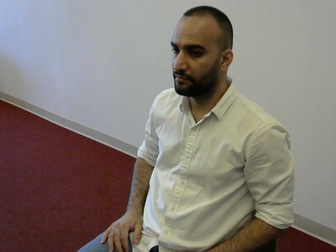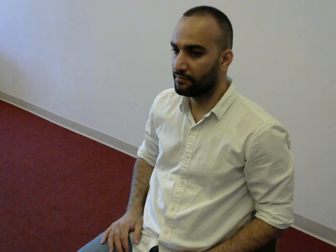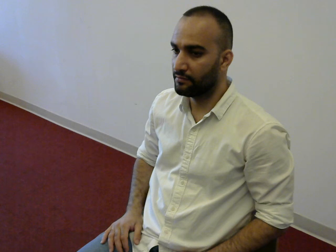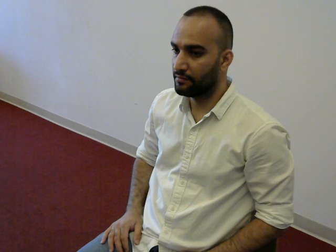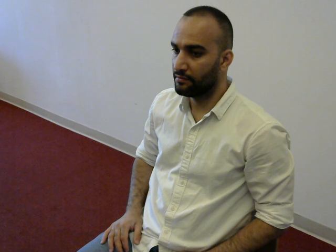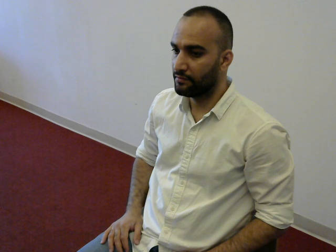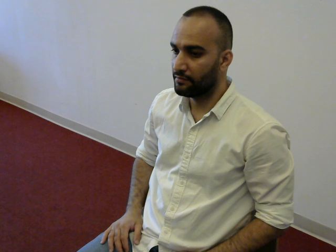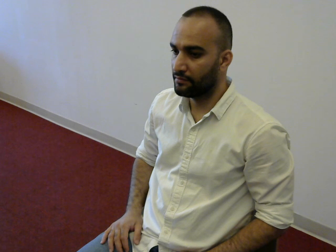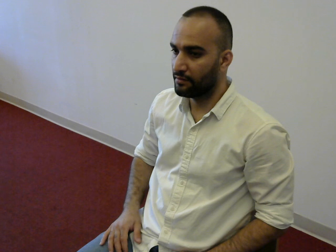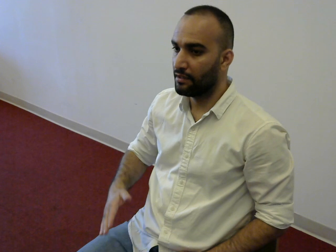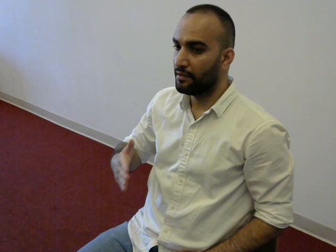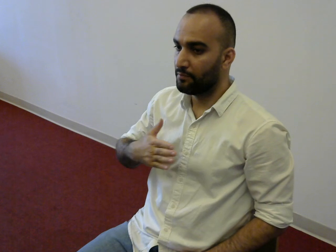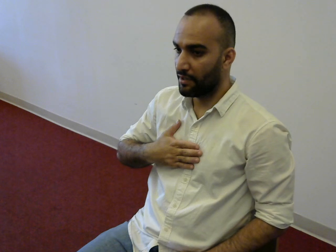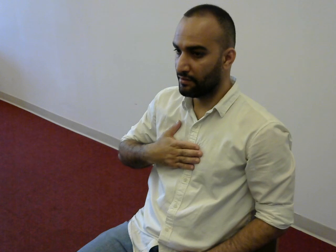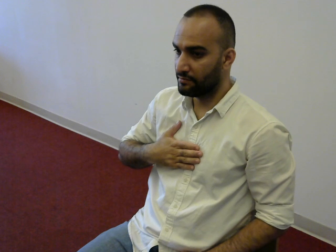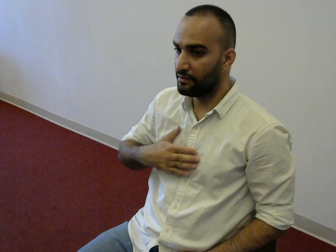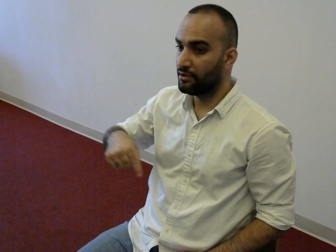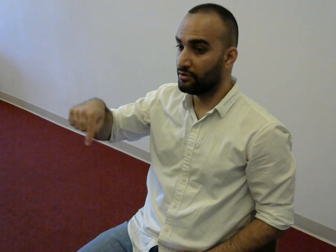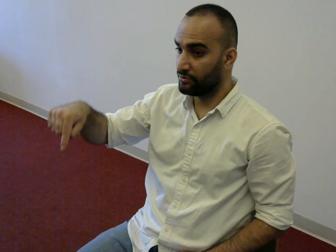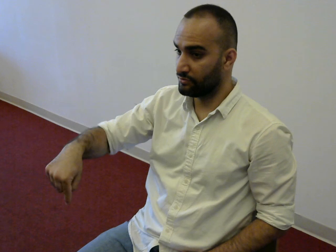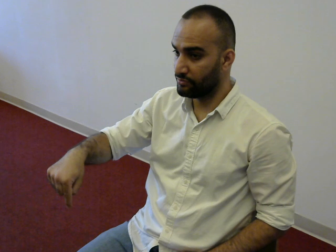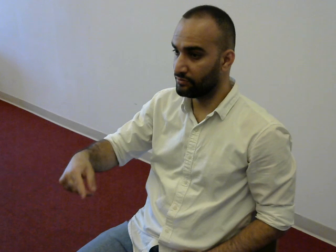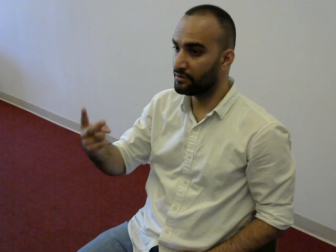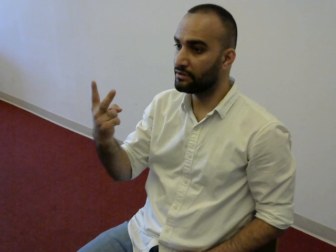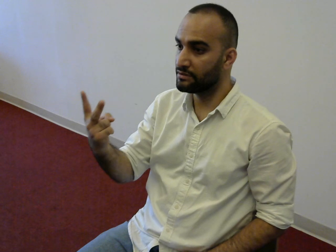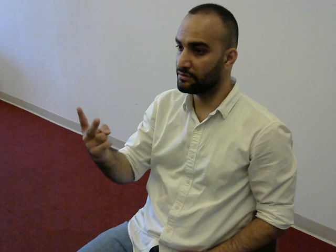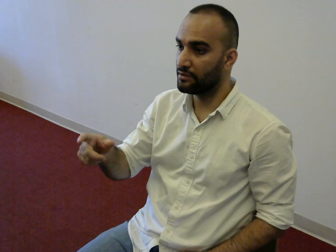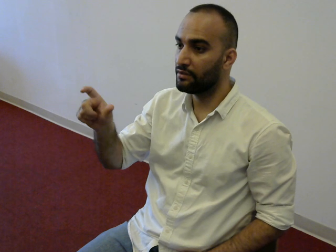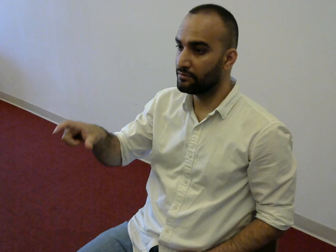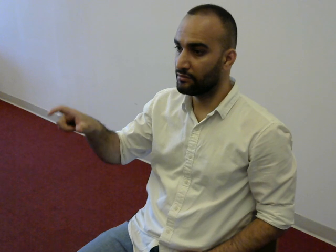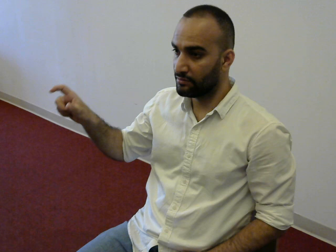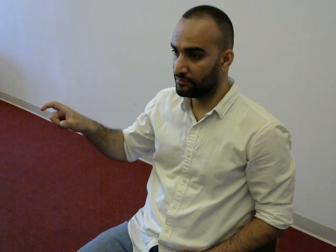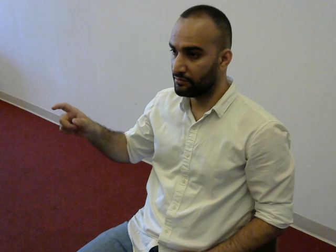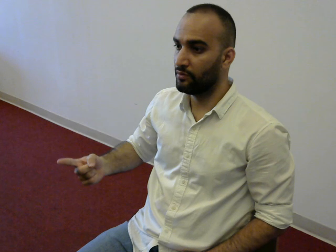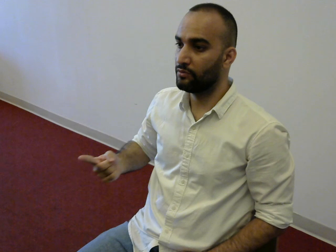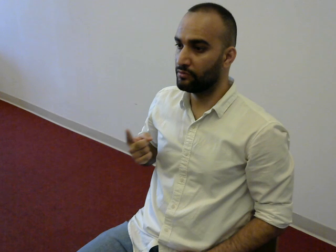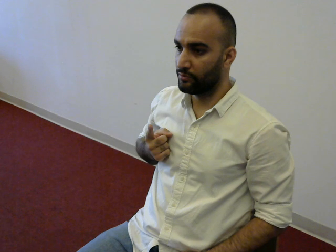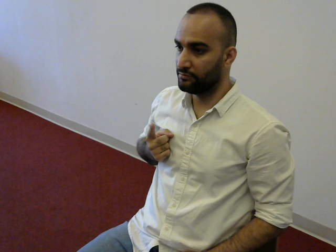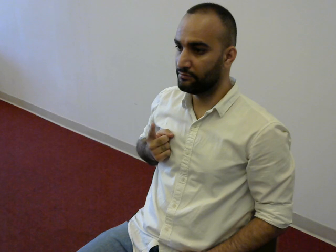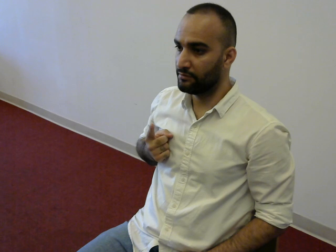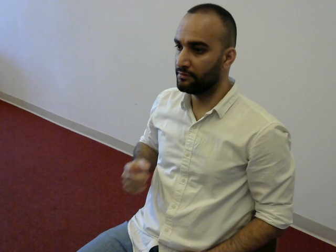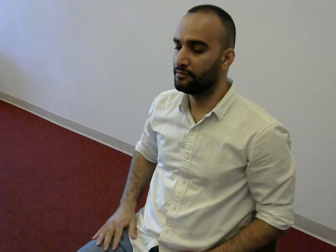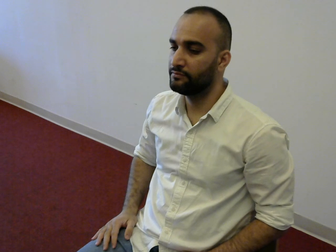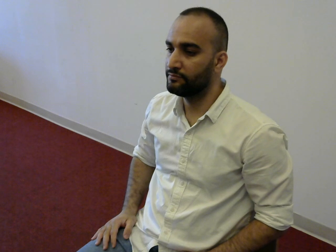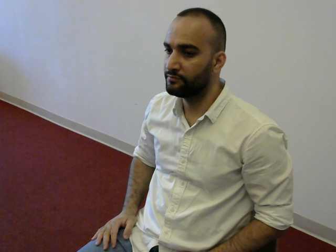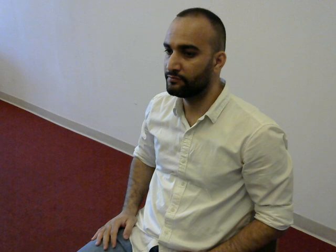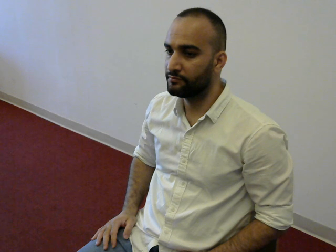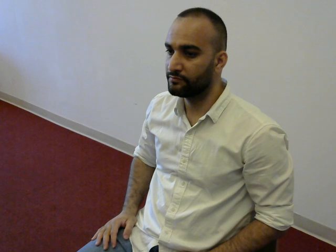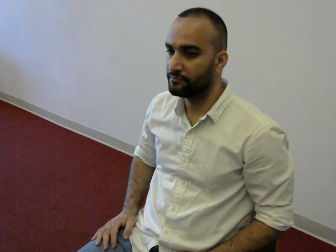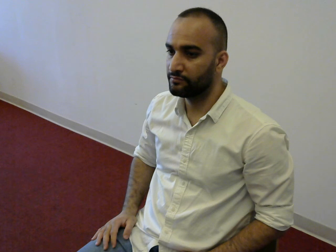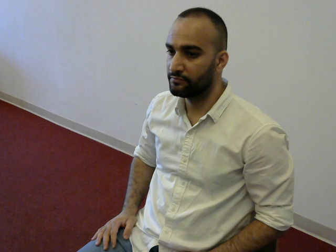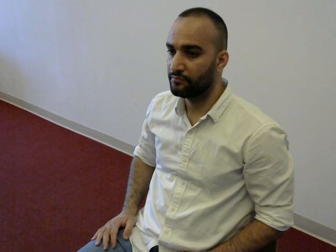Məni aşağıda 2 nəfər gözləyir